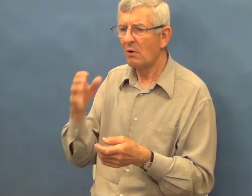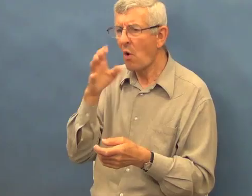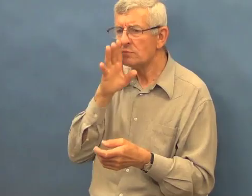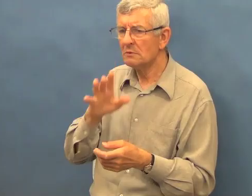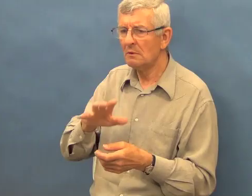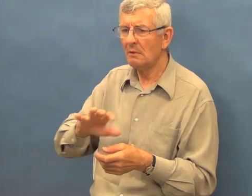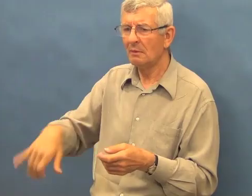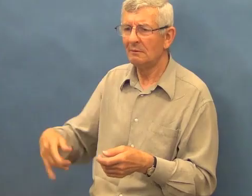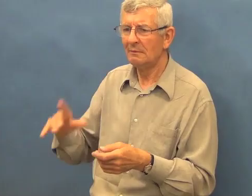Złodziej poszedł.